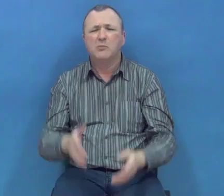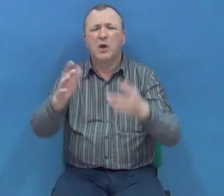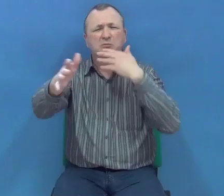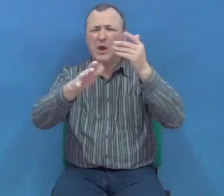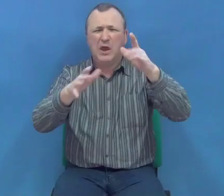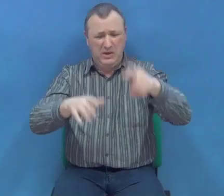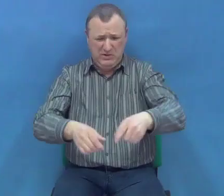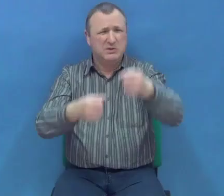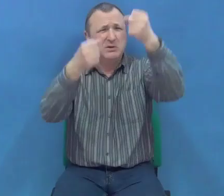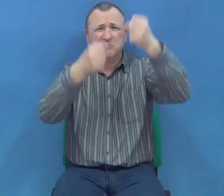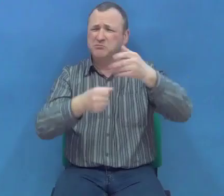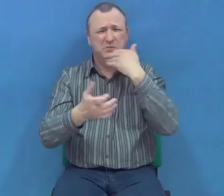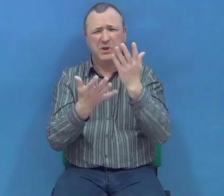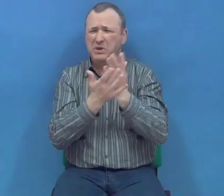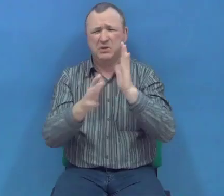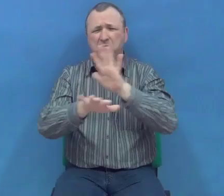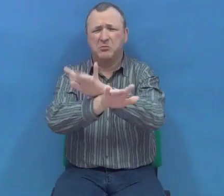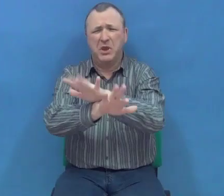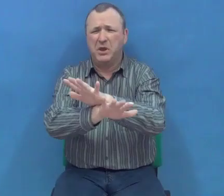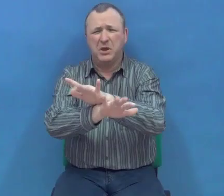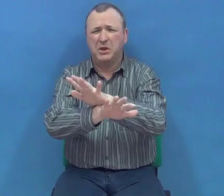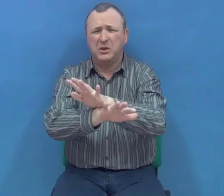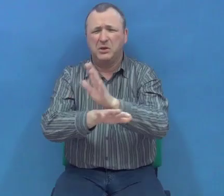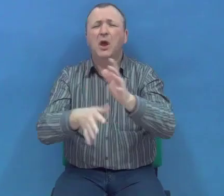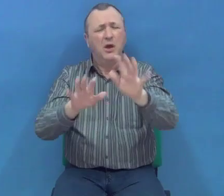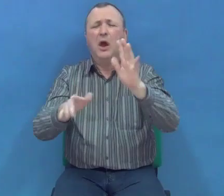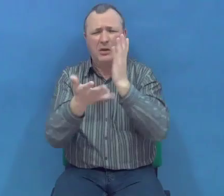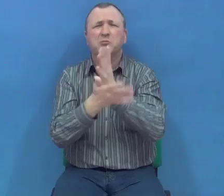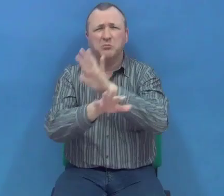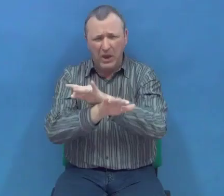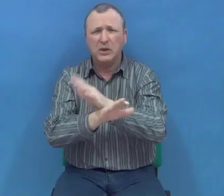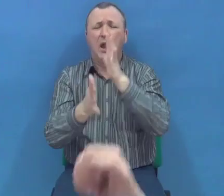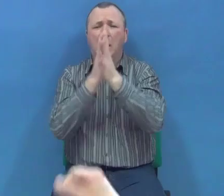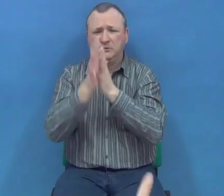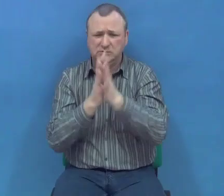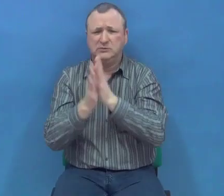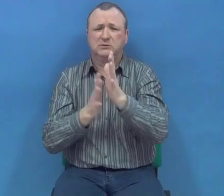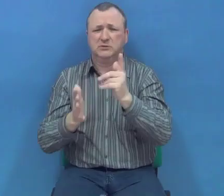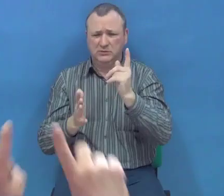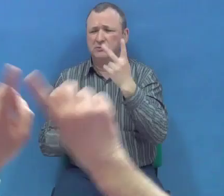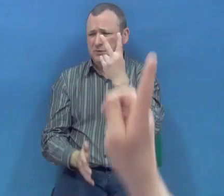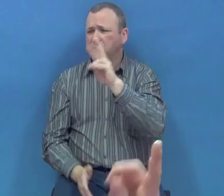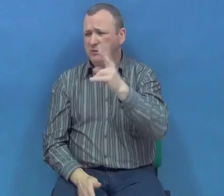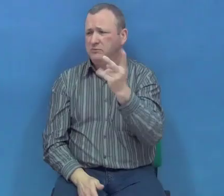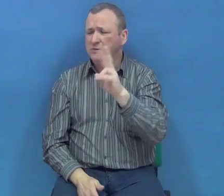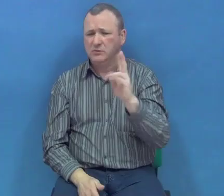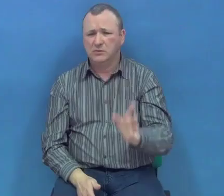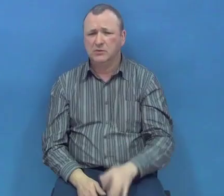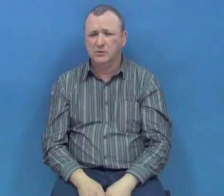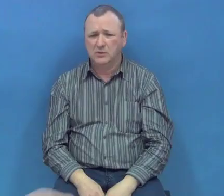Nie ma, ten znak postawiony jest tylko w restauracji i w lesie, tylko w tych dwóch miejscach.